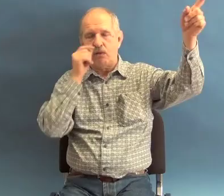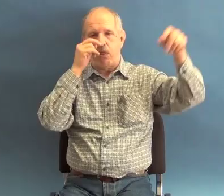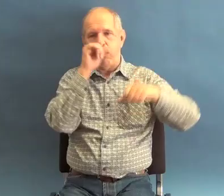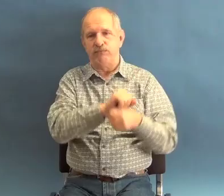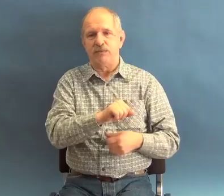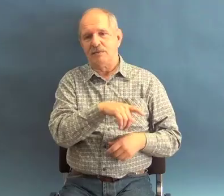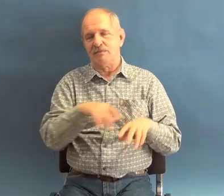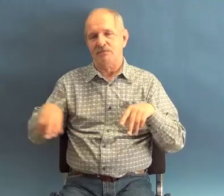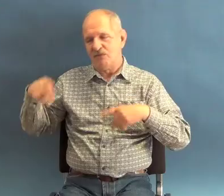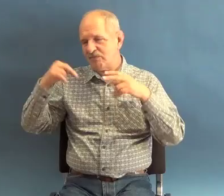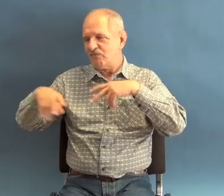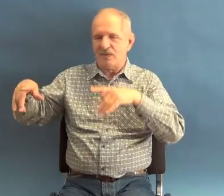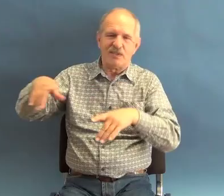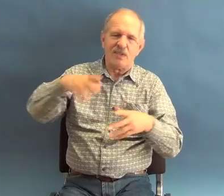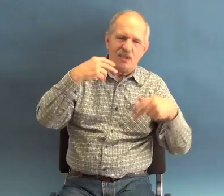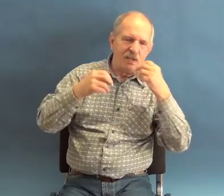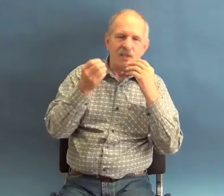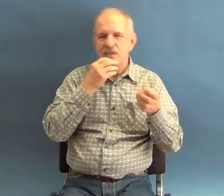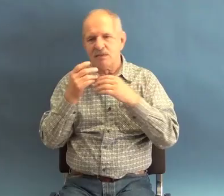Wszyscy jedzą, patrzą na siebie.